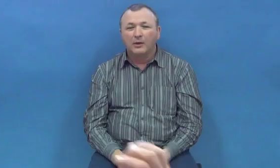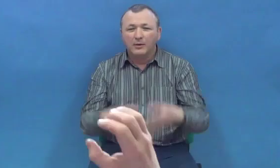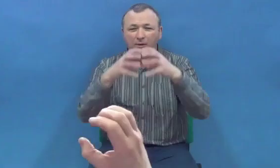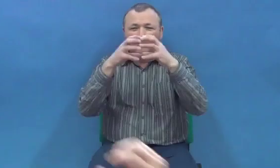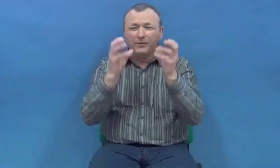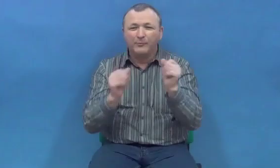Kula.